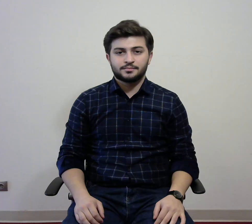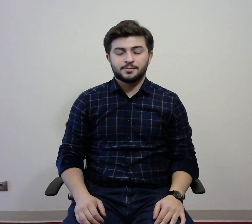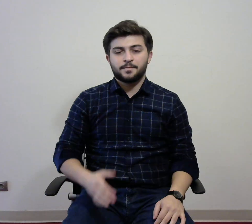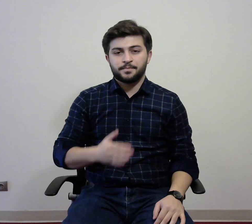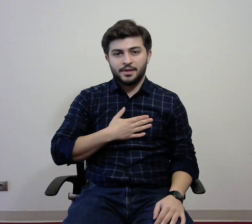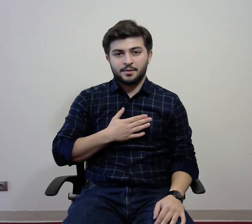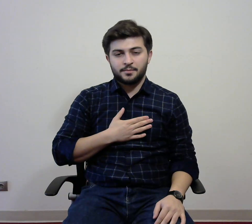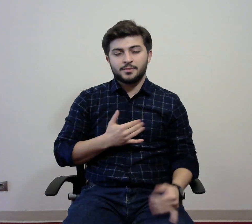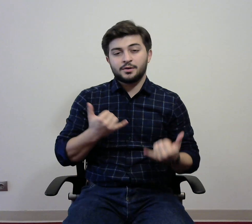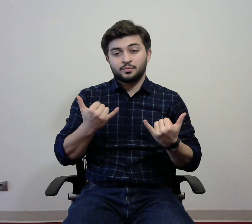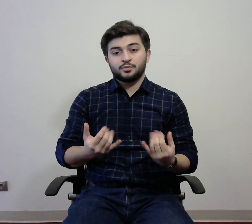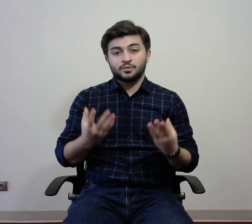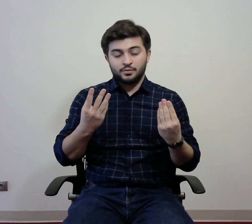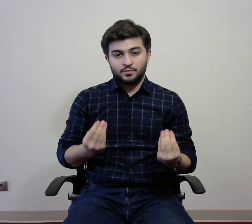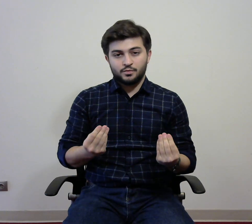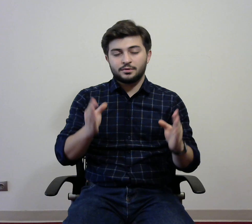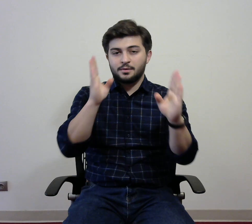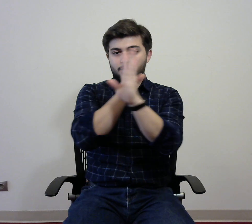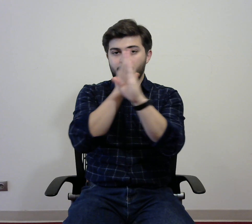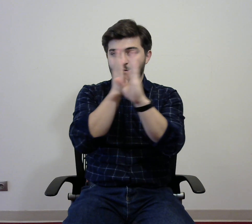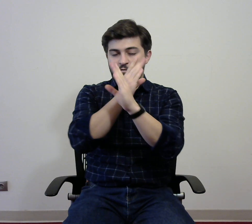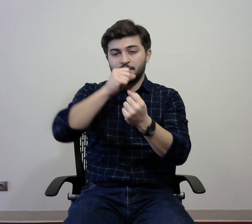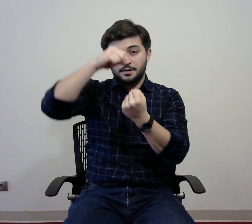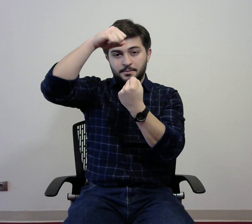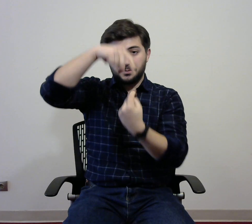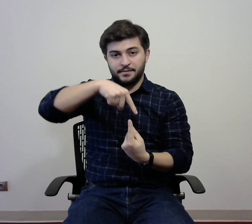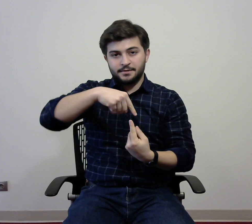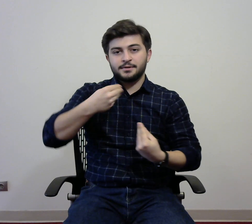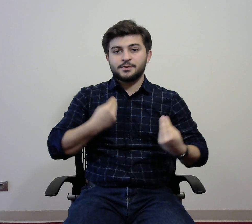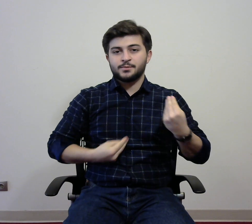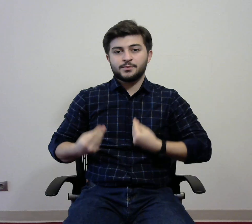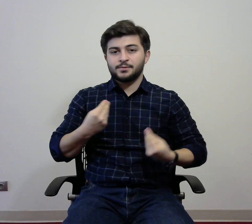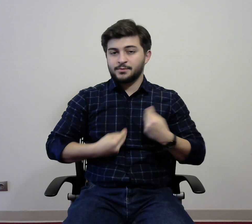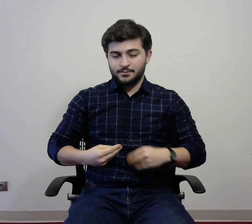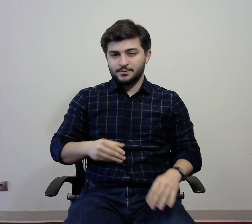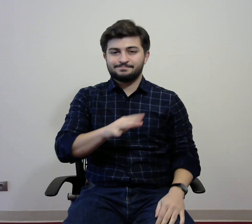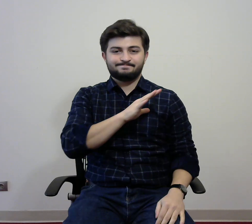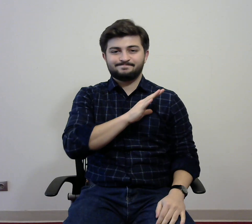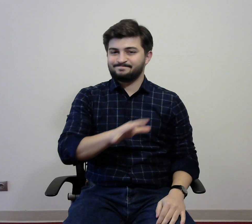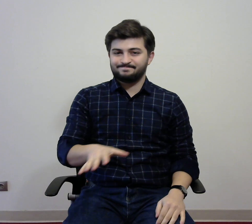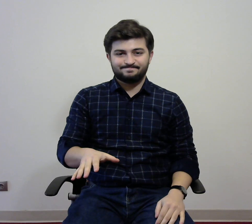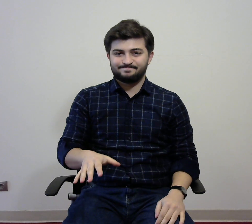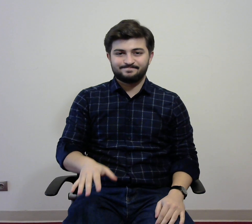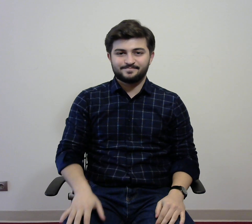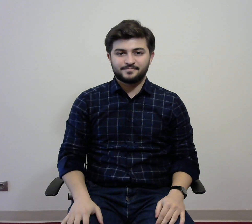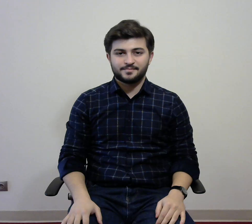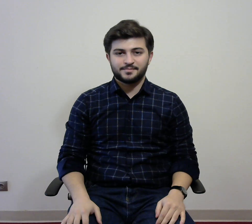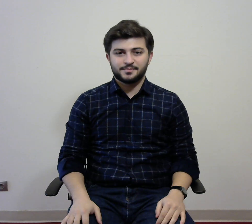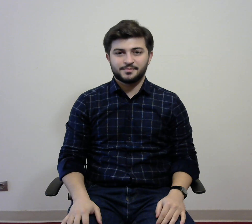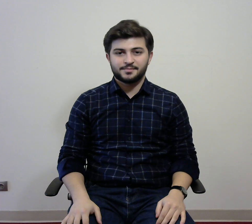Mən bu gün havaya uyğun geyinməmişəm